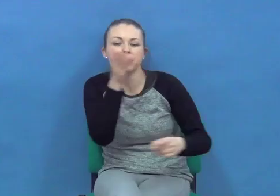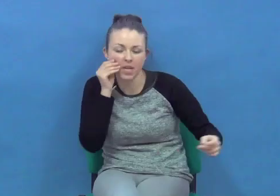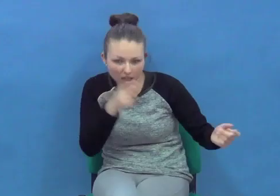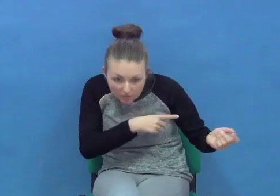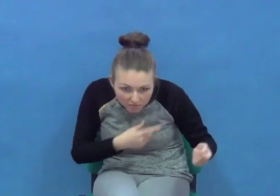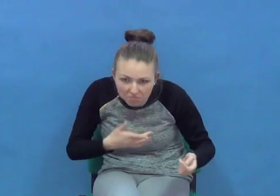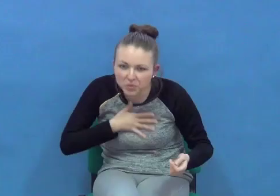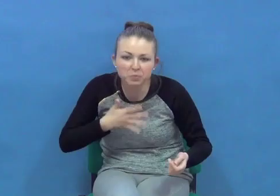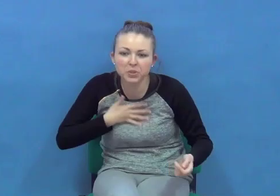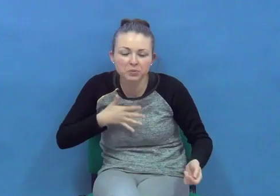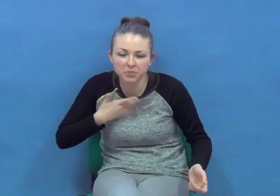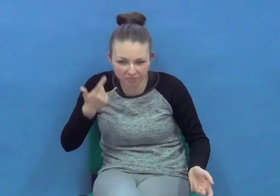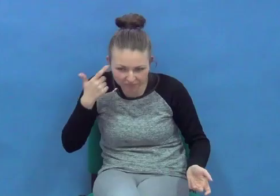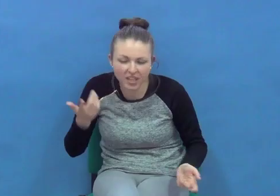On się zdziwił i powiedział, że niczego nie czuł.